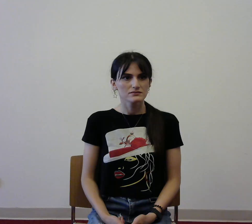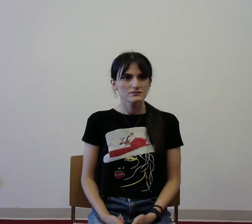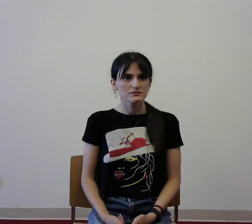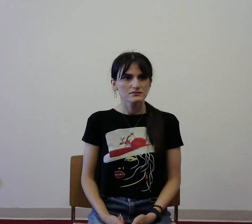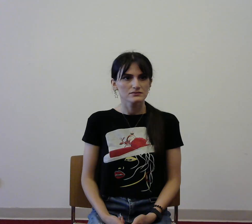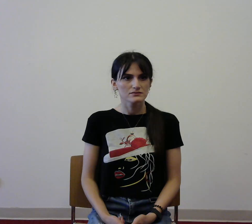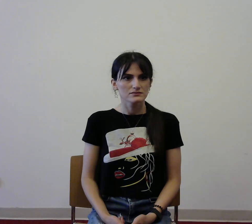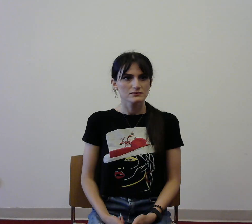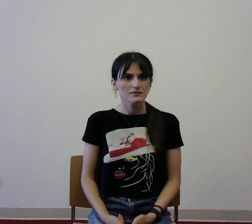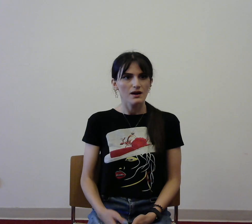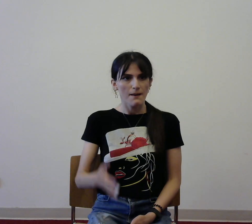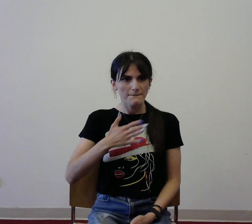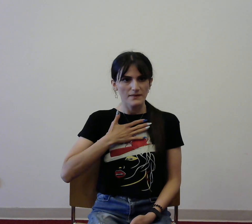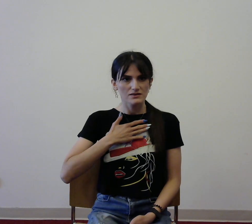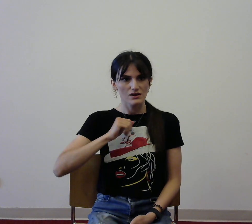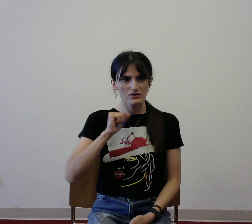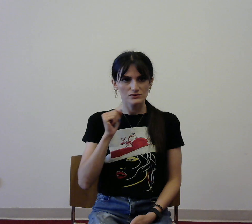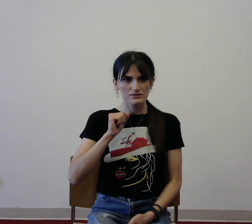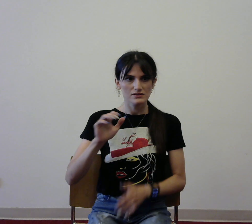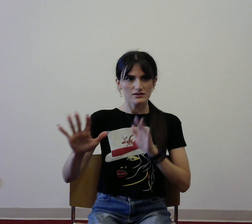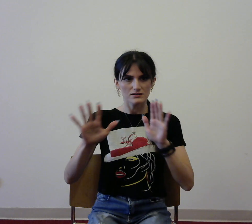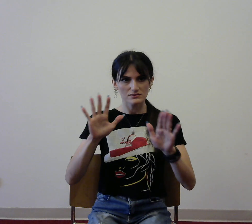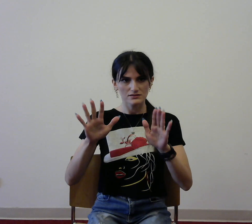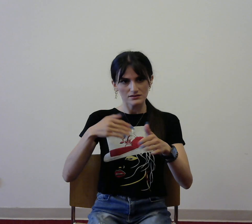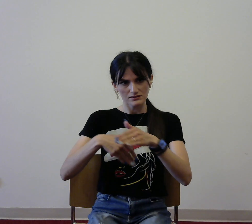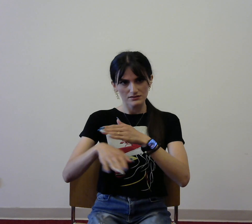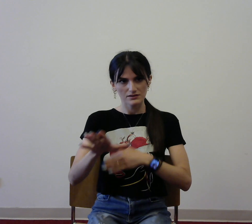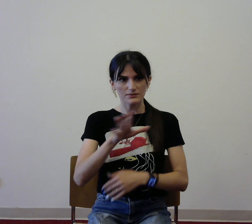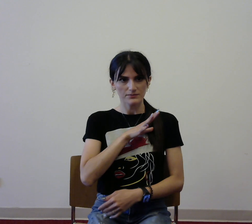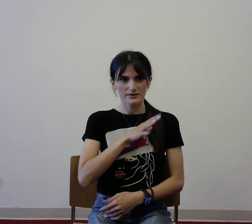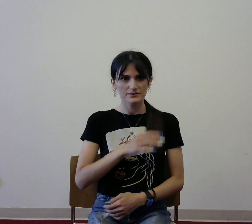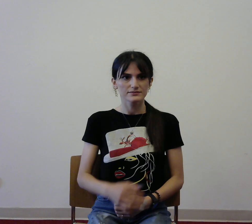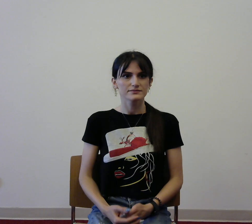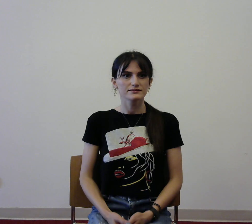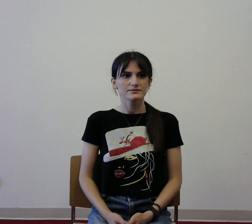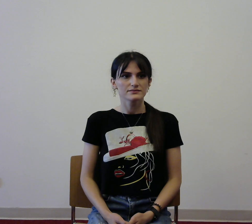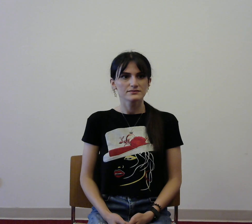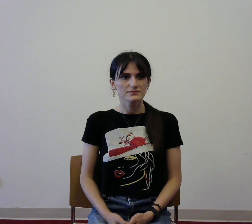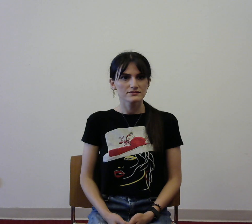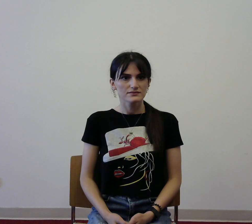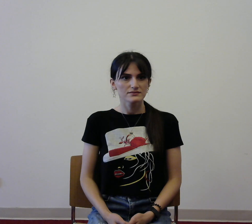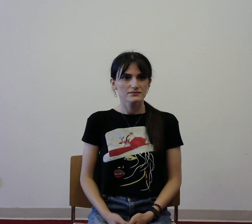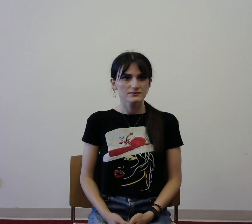Mənim dostumla sərgiyə getmişdim